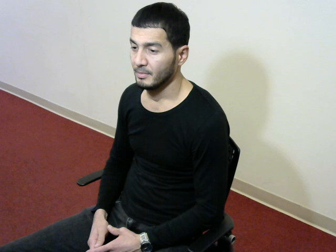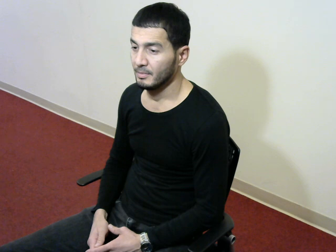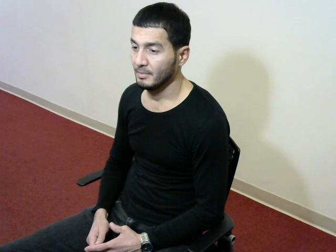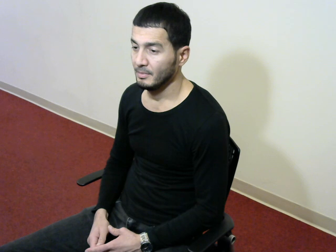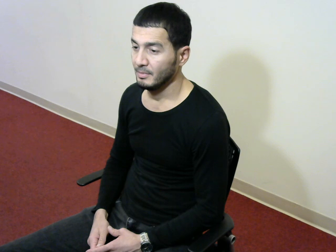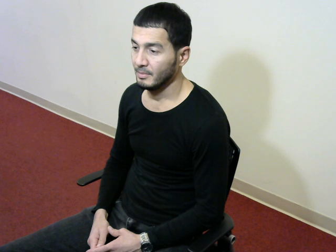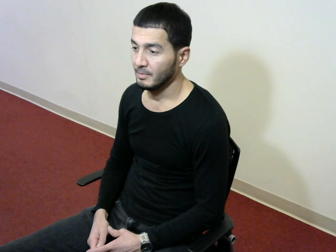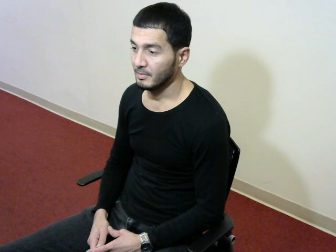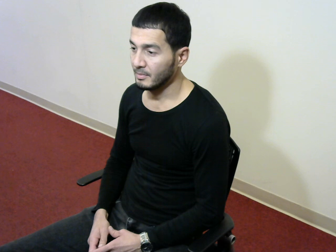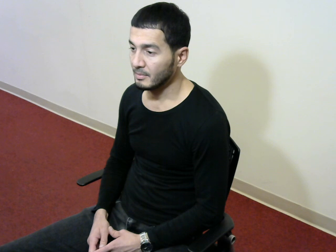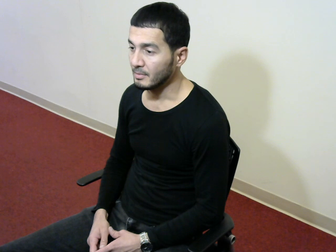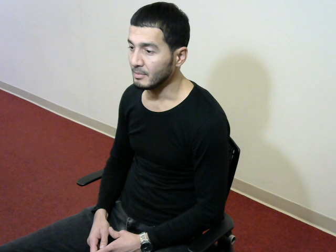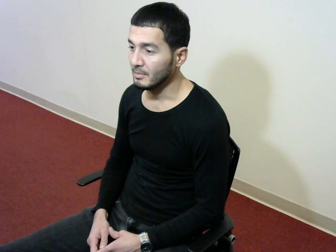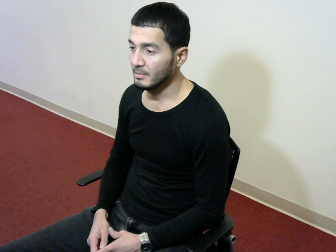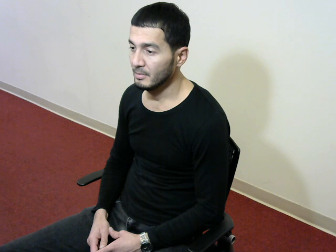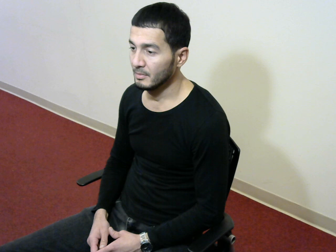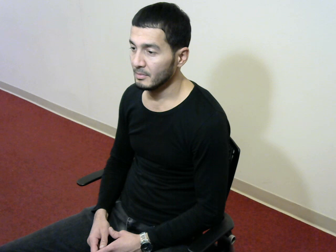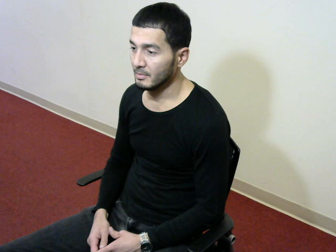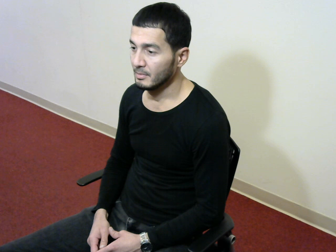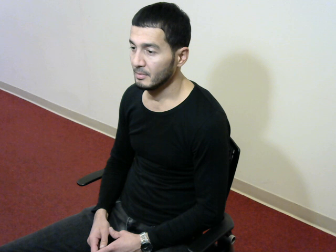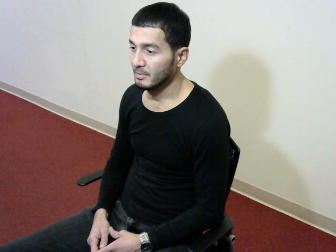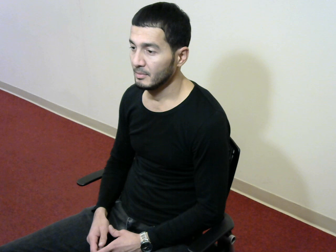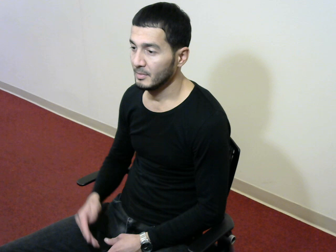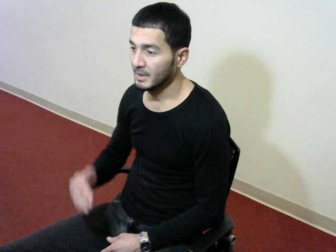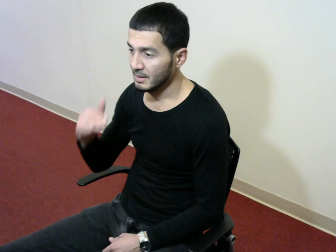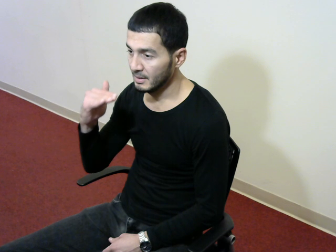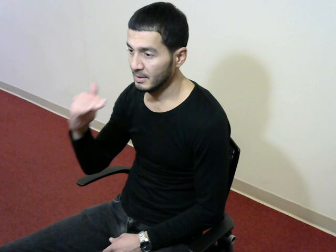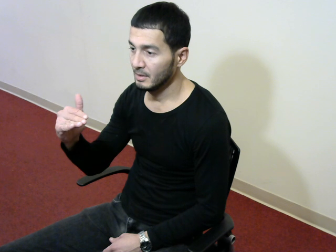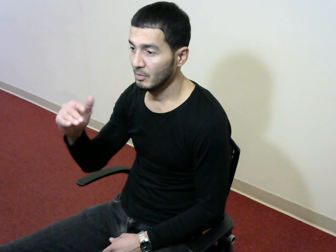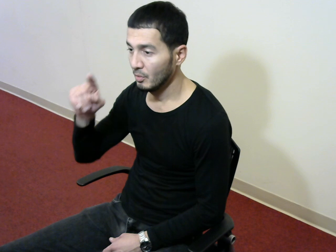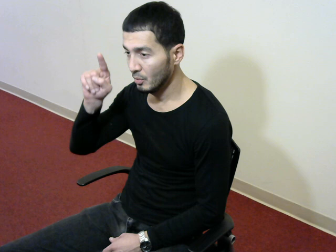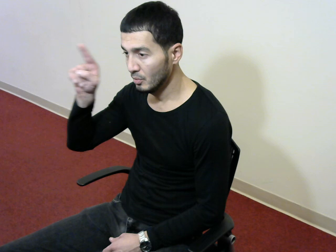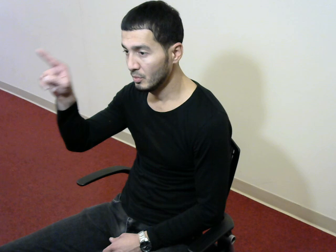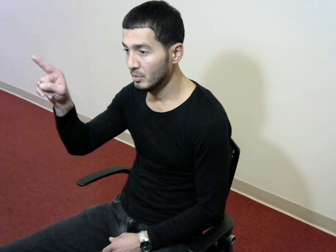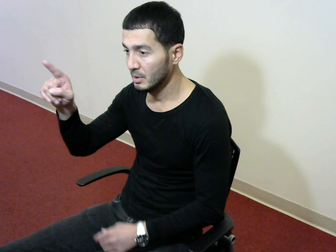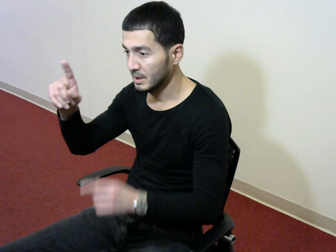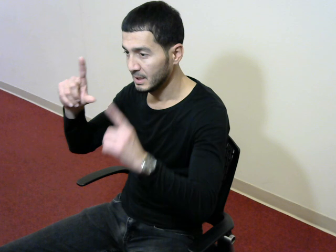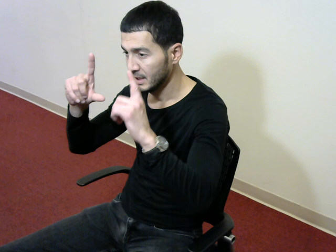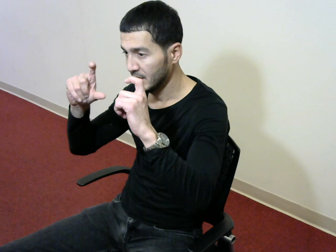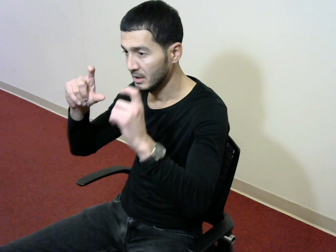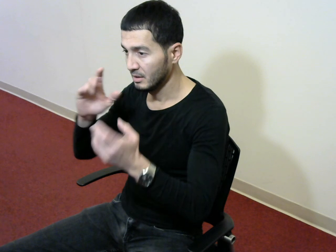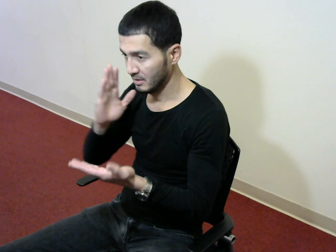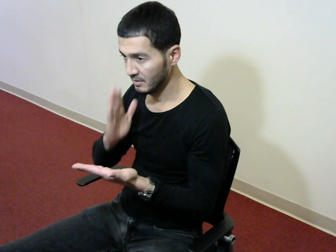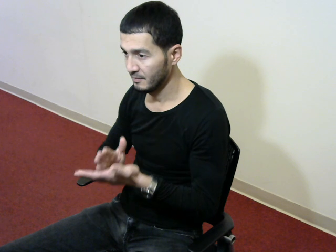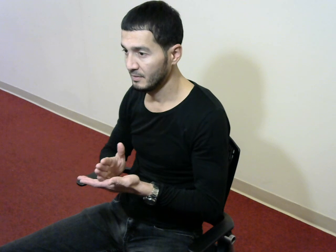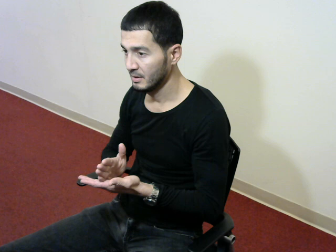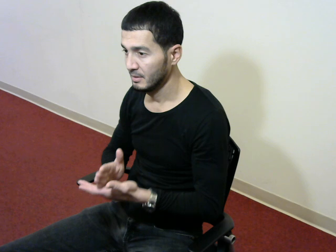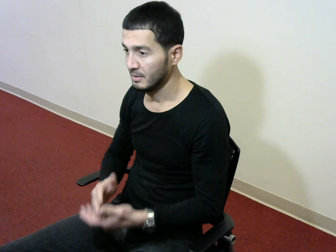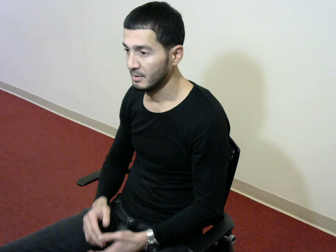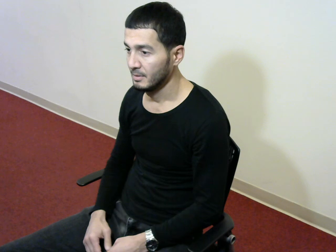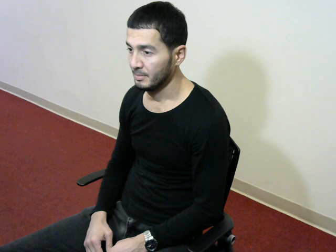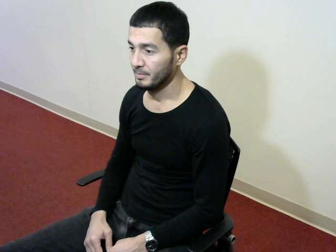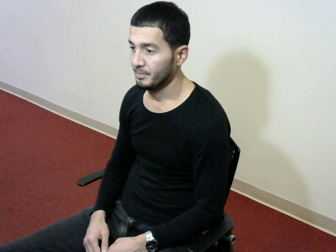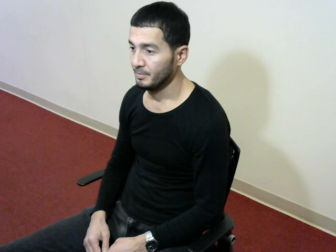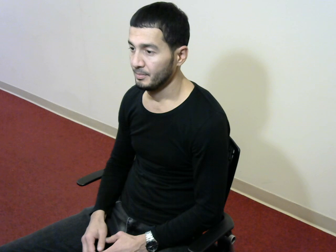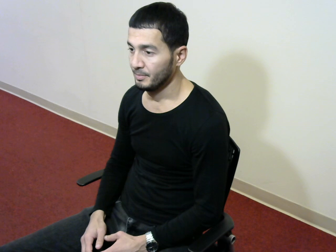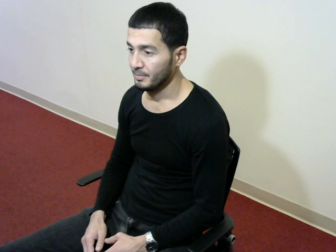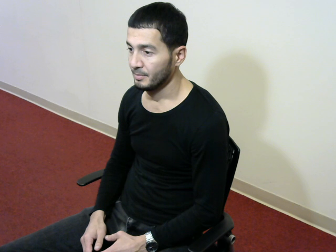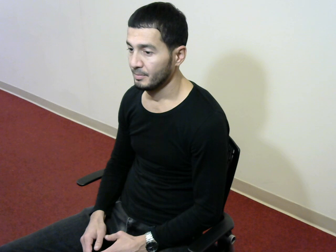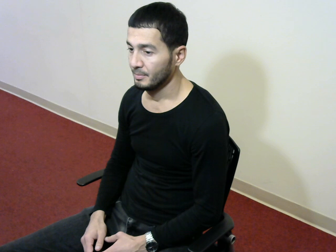Sizdə onun şəkli var?